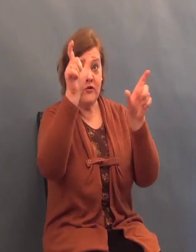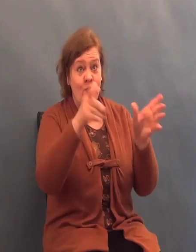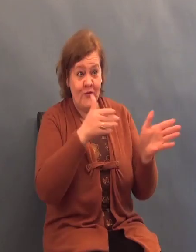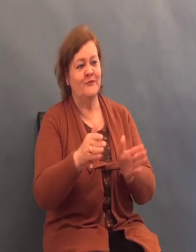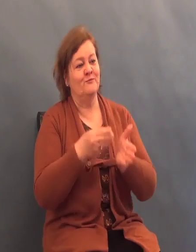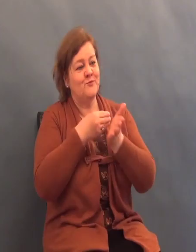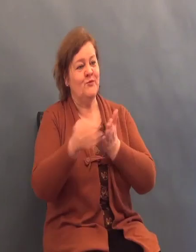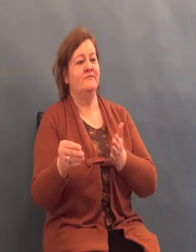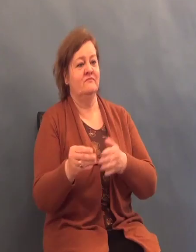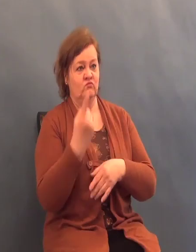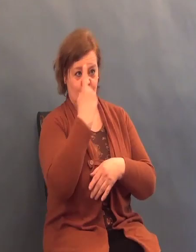Chce zapłacić, a mężczyzna pokazuje jeden.